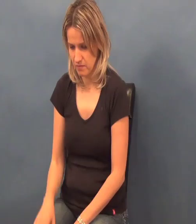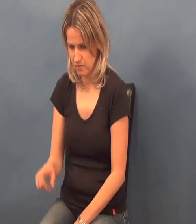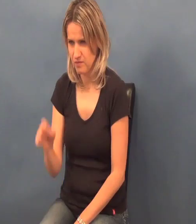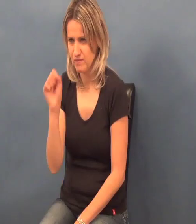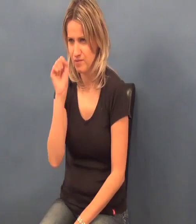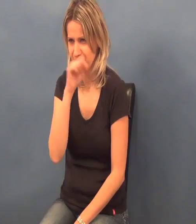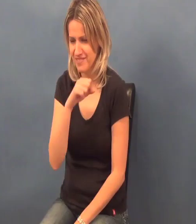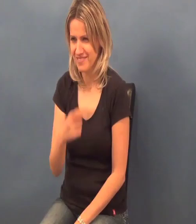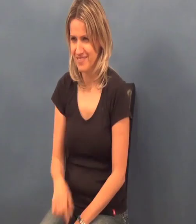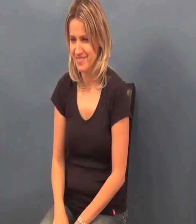To bzdura.